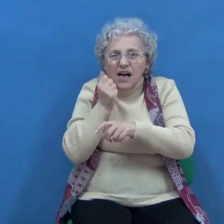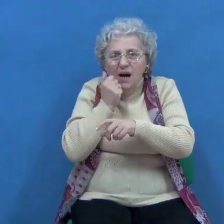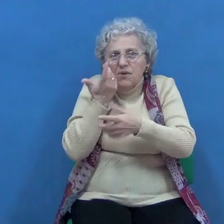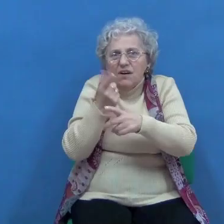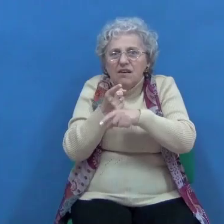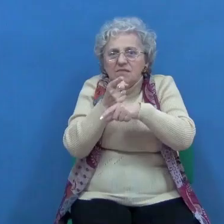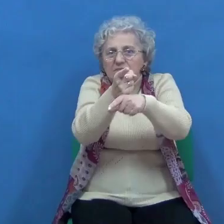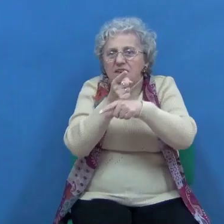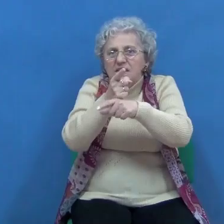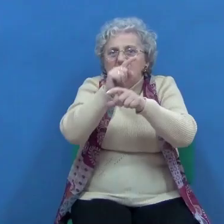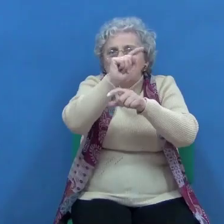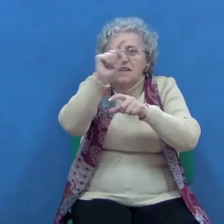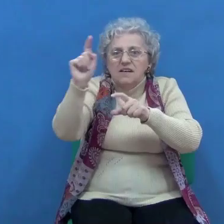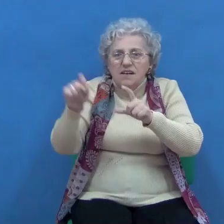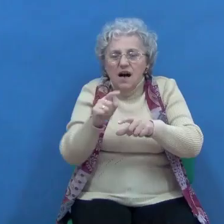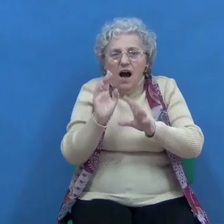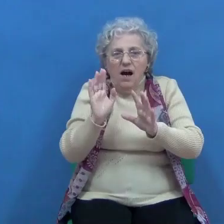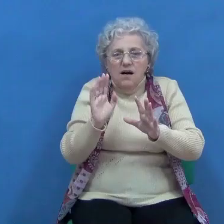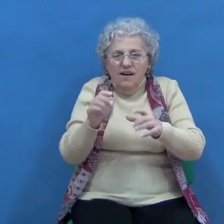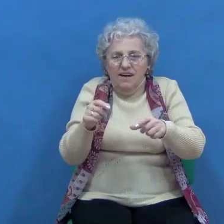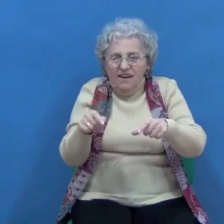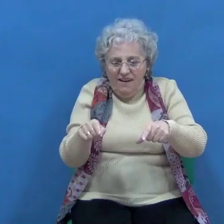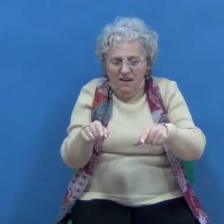Strzelił w kilka miejsc, a potem... tutaj...